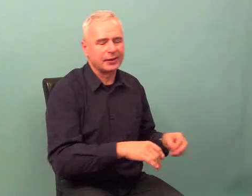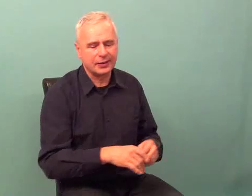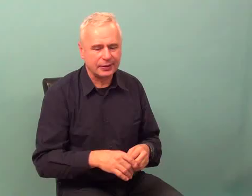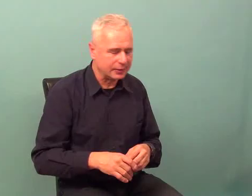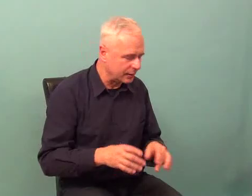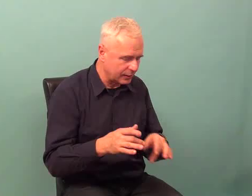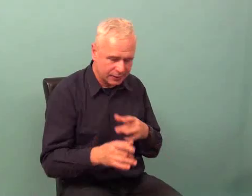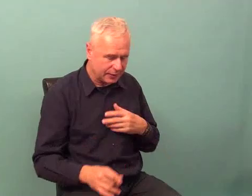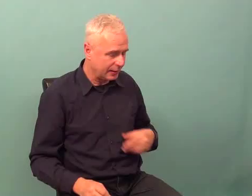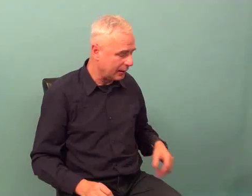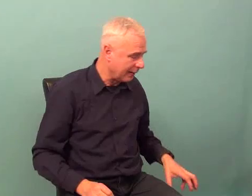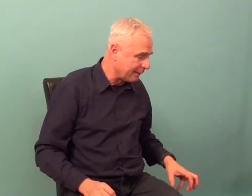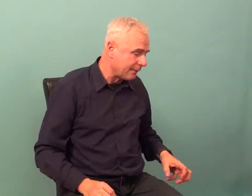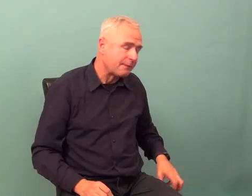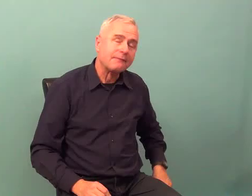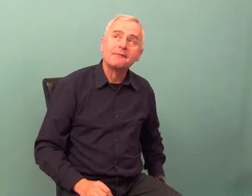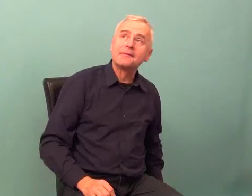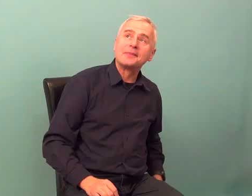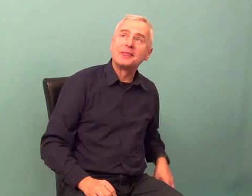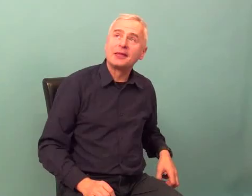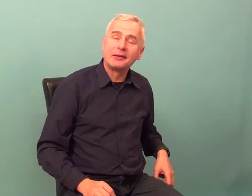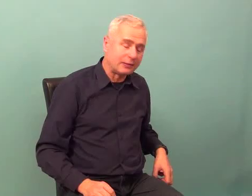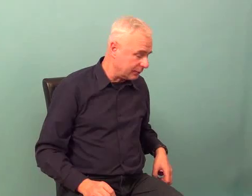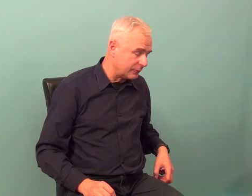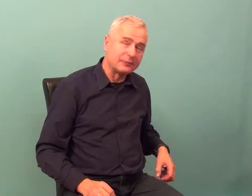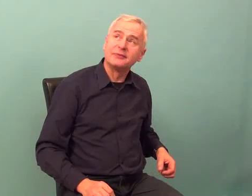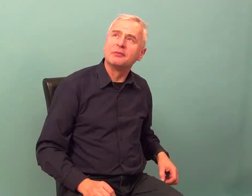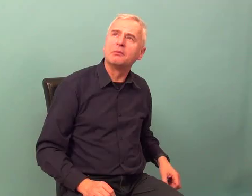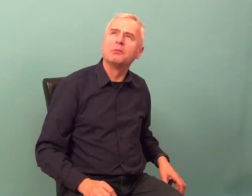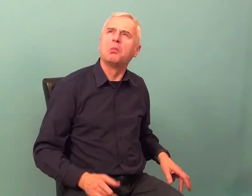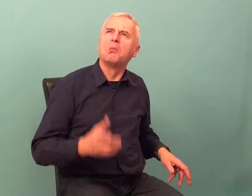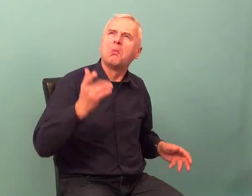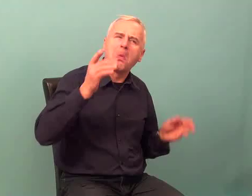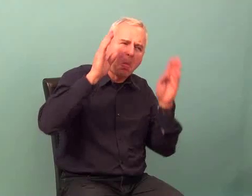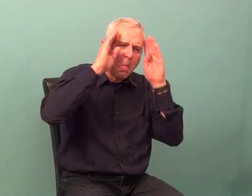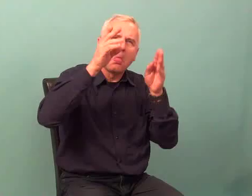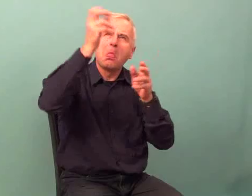Chciał wziąć jedną gruszkę, ale zauważył, że mężczyzna jest skoncentrowany na zrywaniu gruszek.